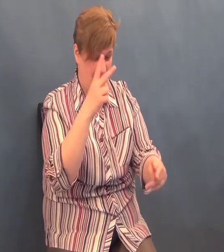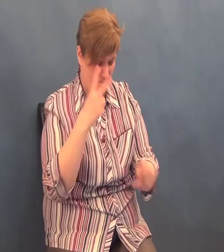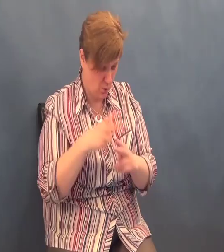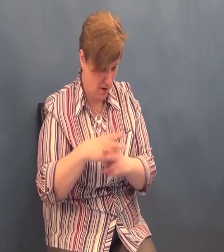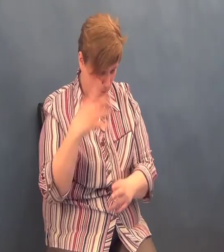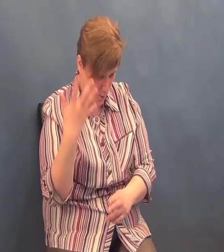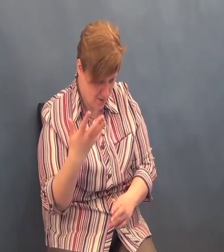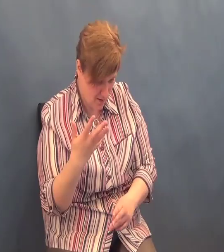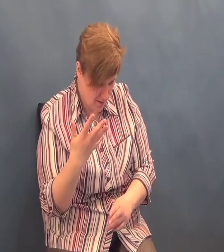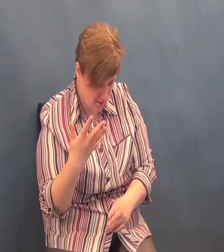Dwudziesty piąty.